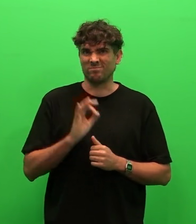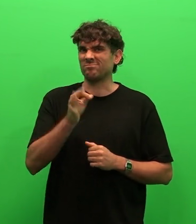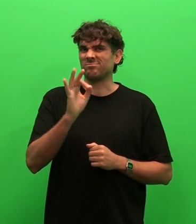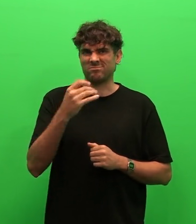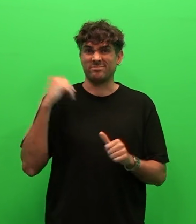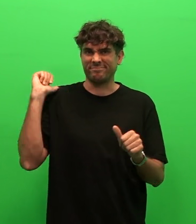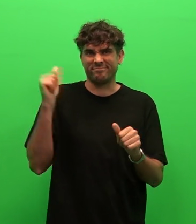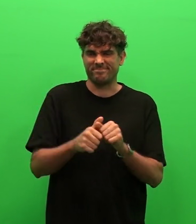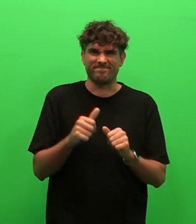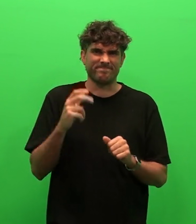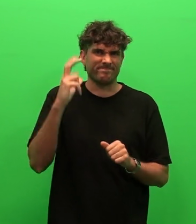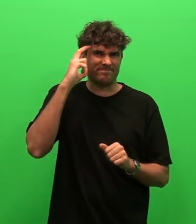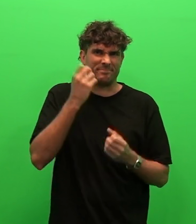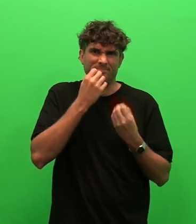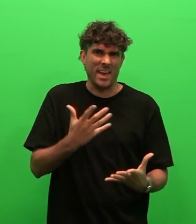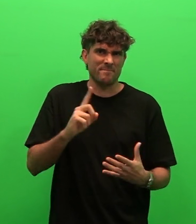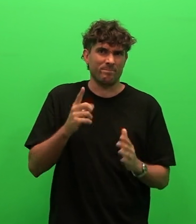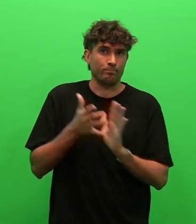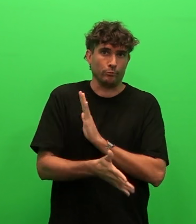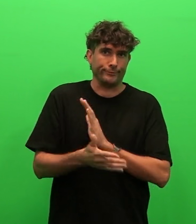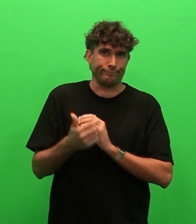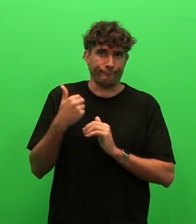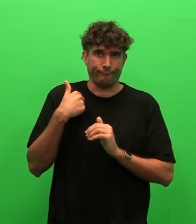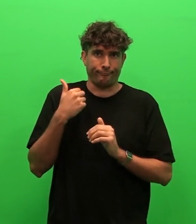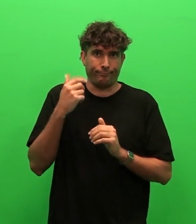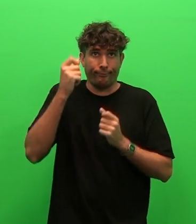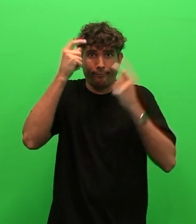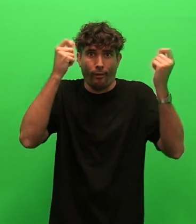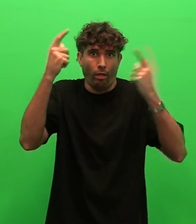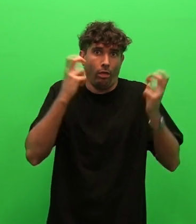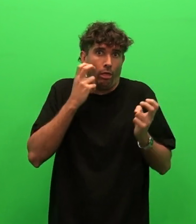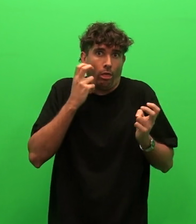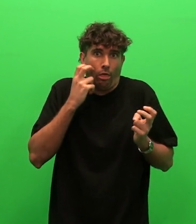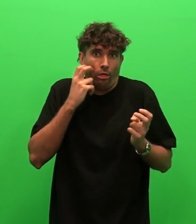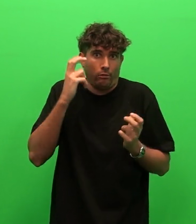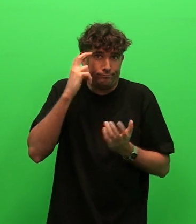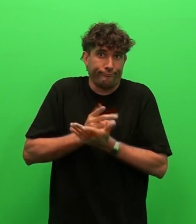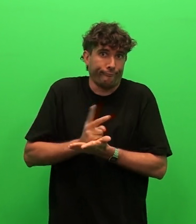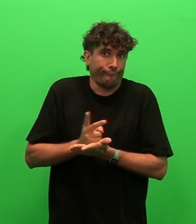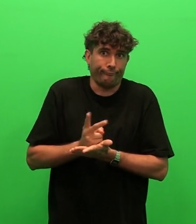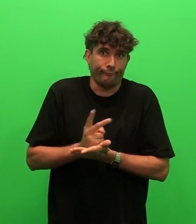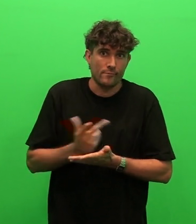Sí, no dormo bé perquè tinc molts malsons, tinc por i no puc dormir.